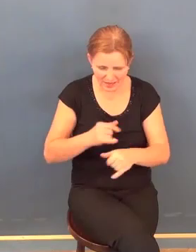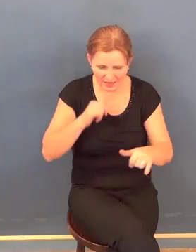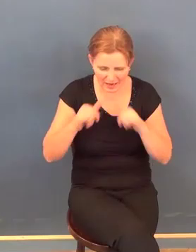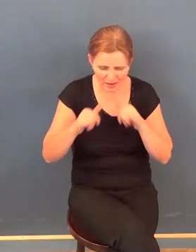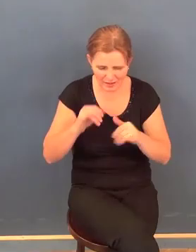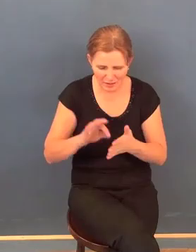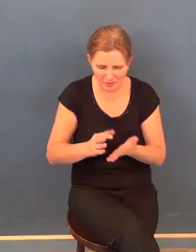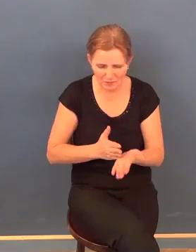To na pewno powoduje hałas.